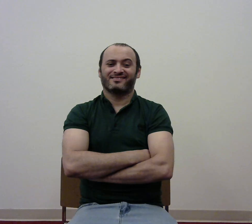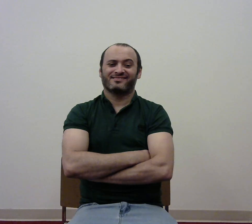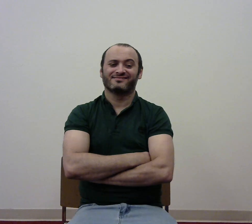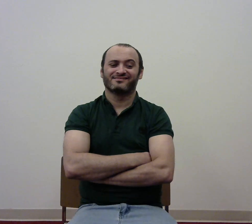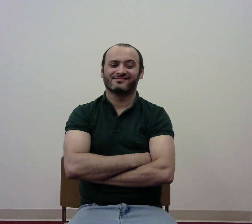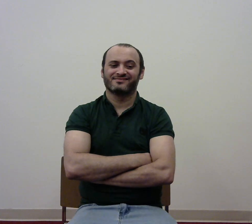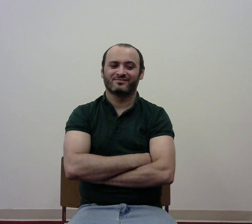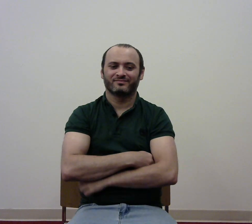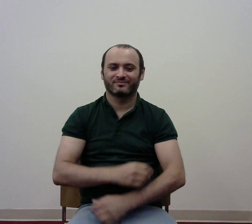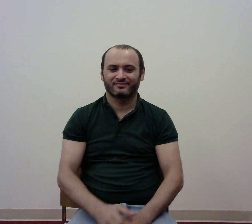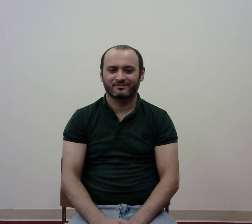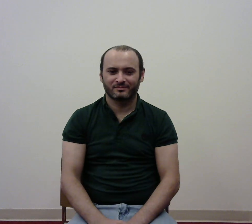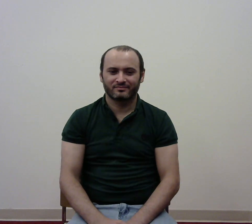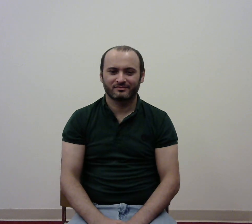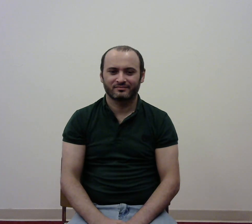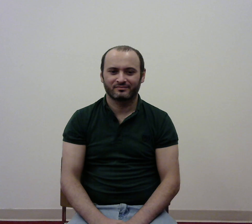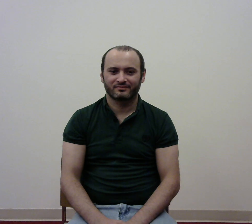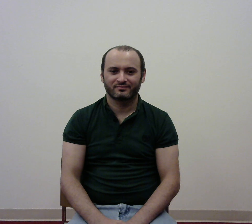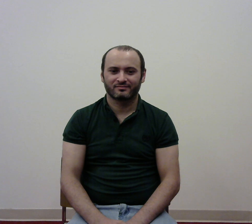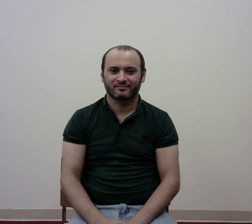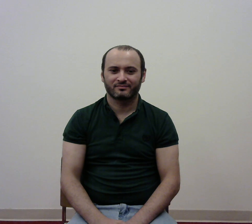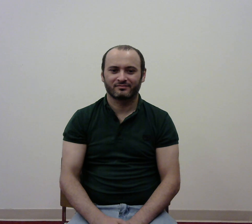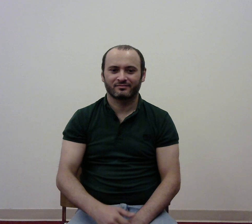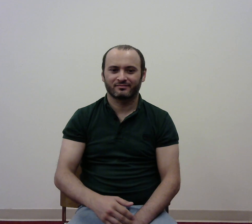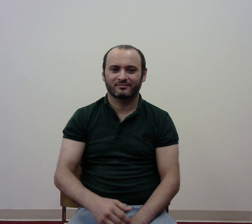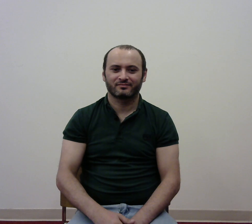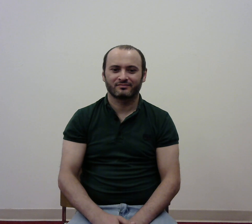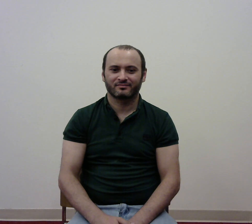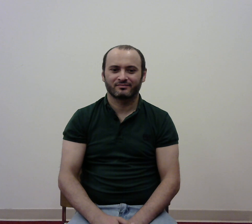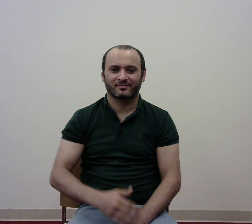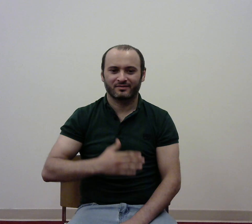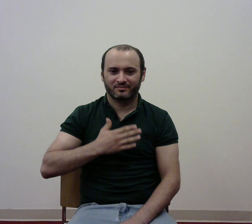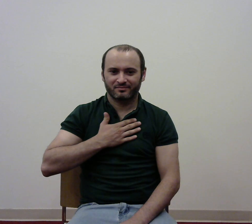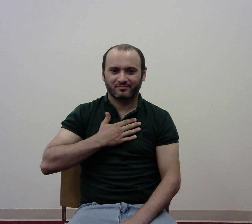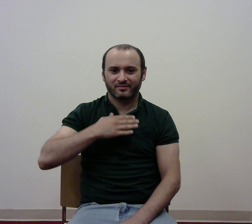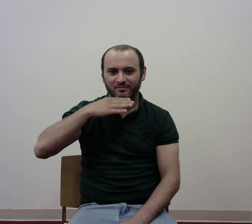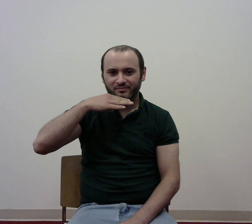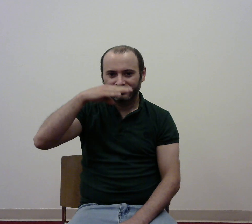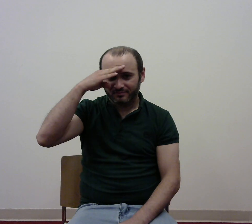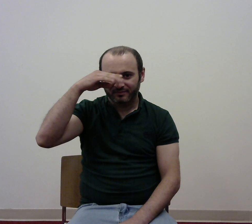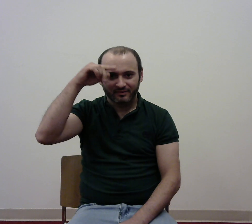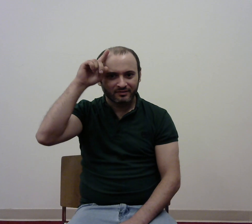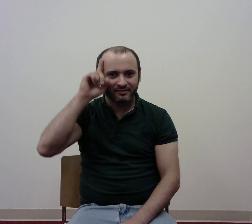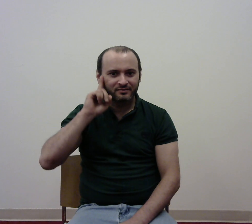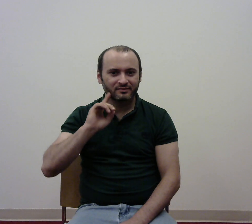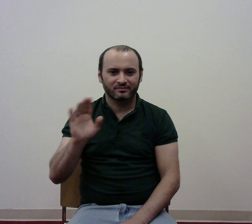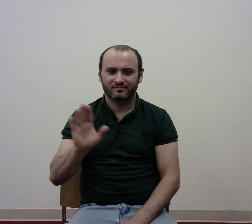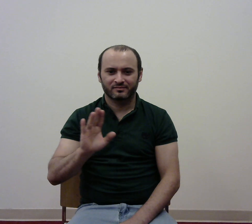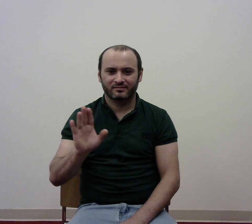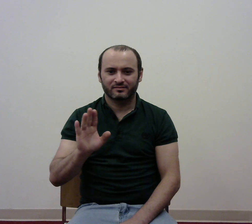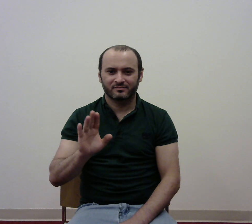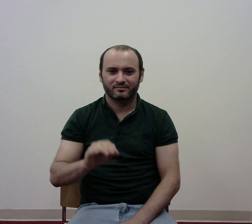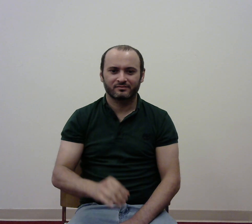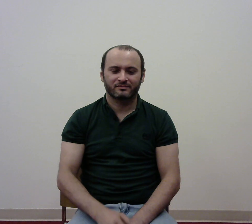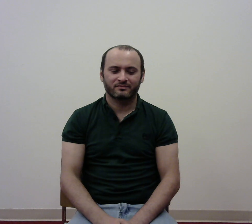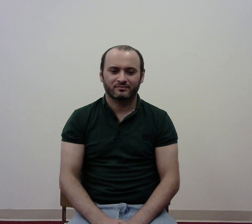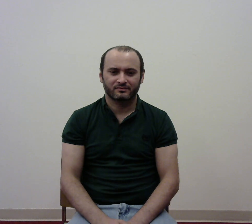Mənim atam azərbaycanlı deyil